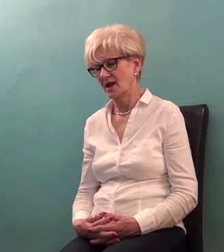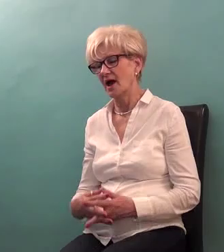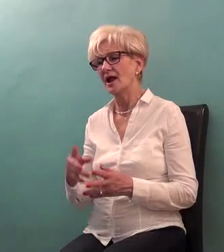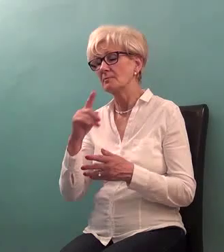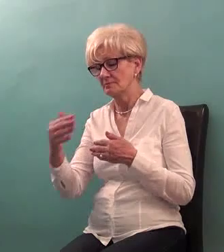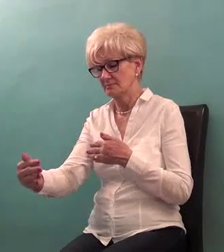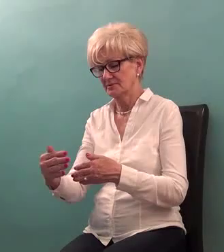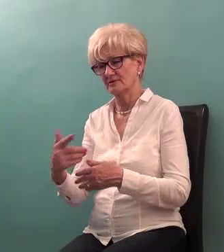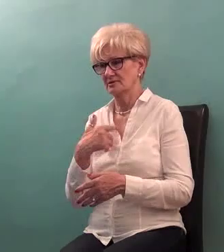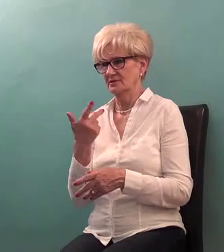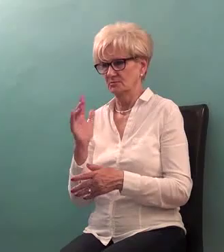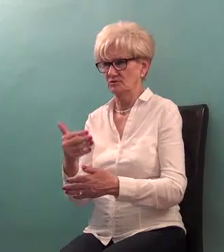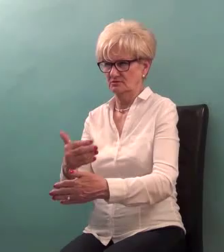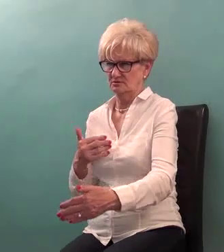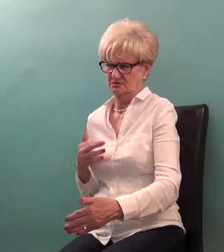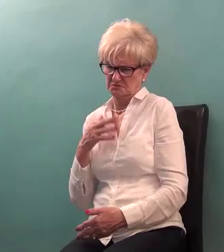Ale blisko to nie, może lepiej być dalej.